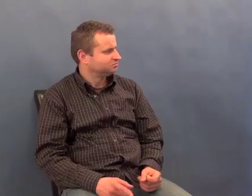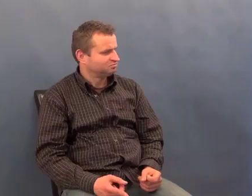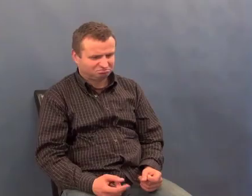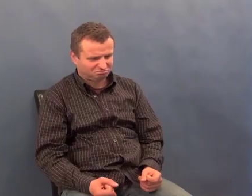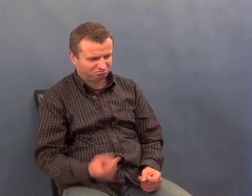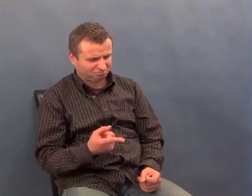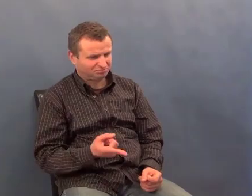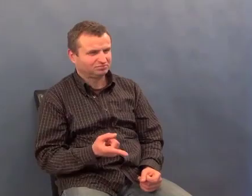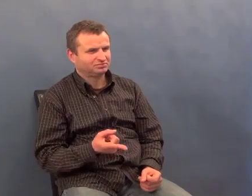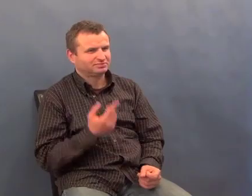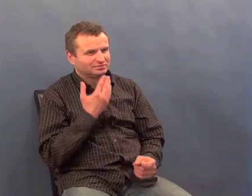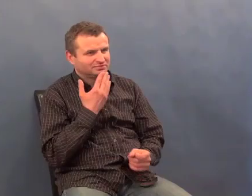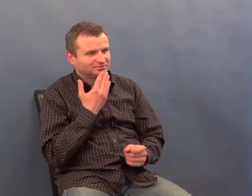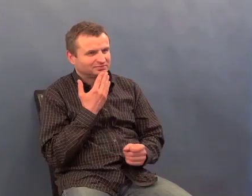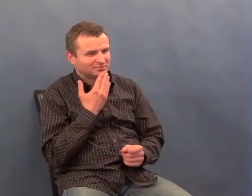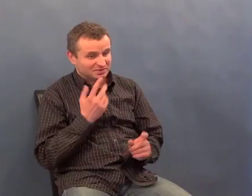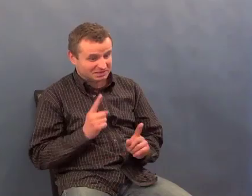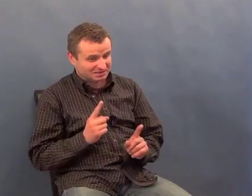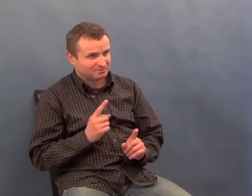Dziwne, tam nie ma... Znak?